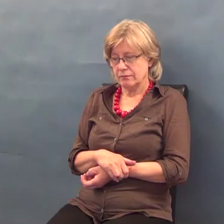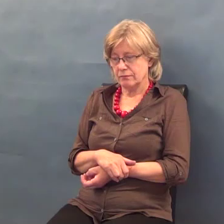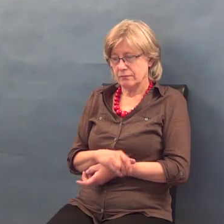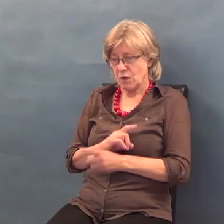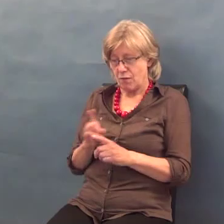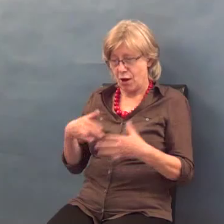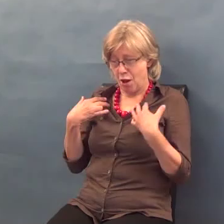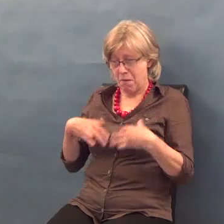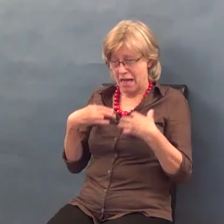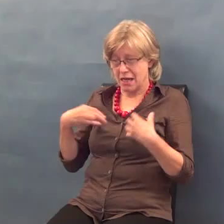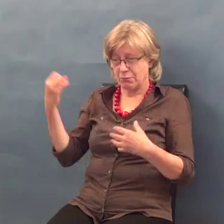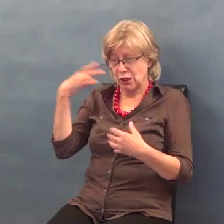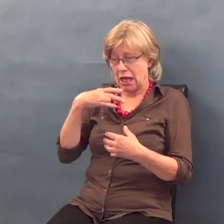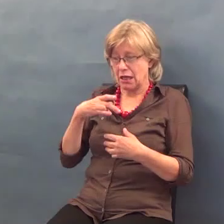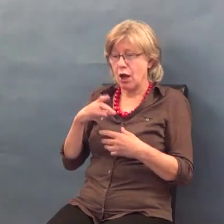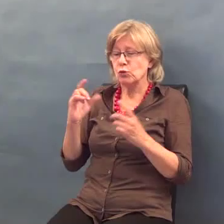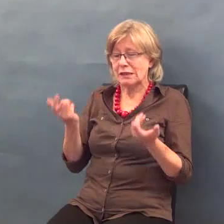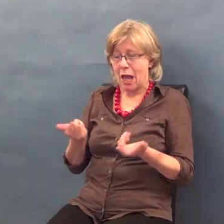Nie wolno się myć, brać prysznica. Co się stało?